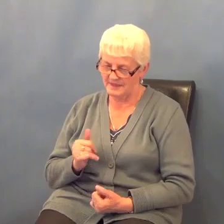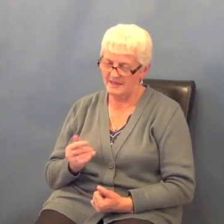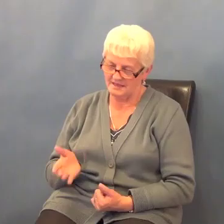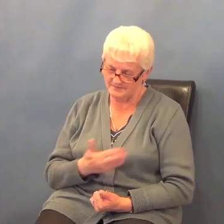Odsunąć.